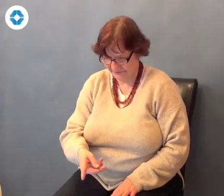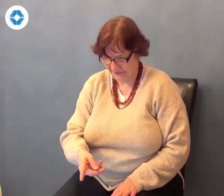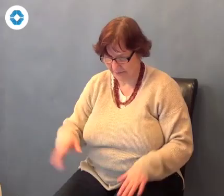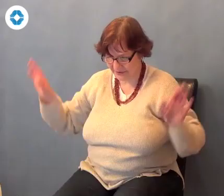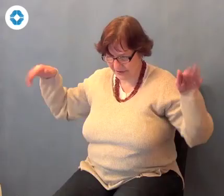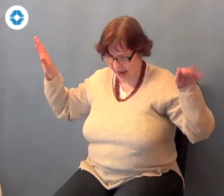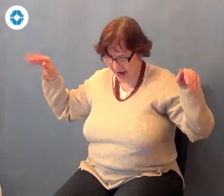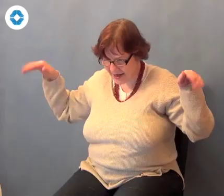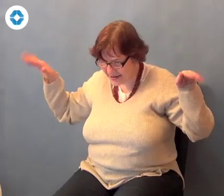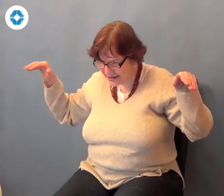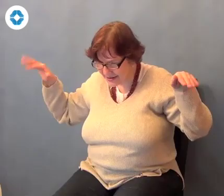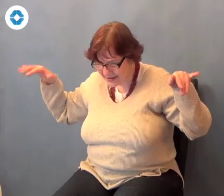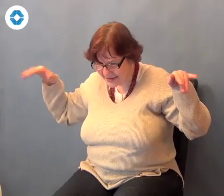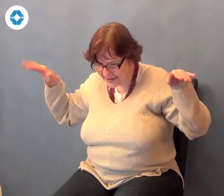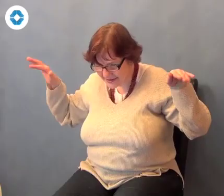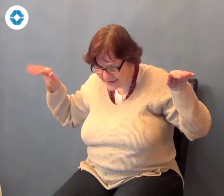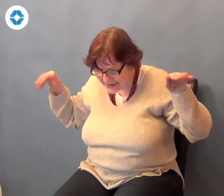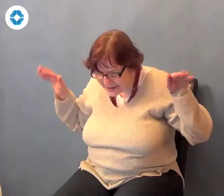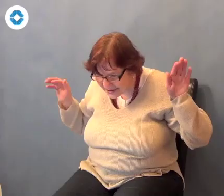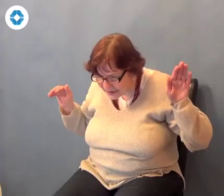Ptak.